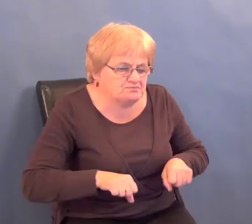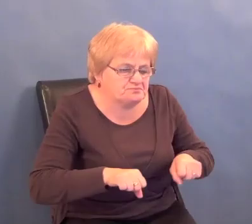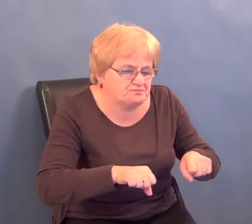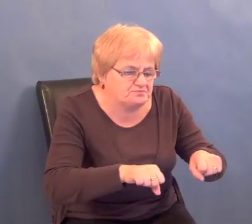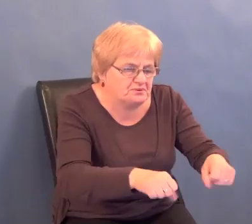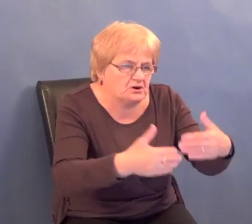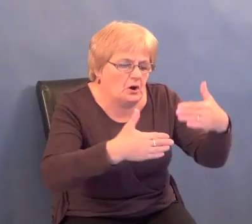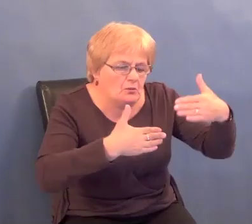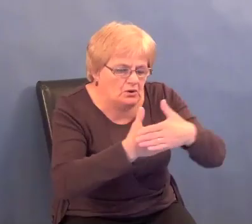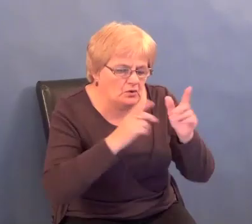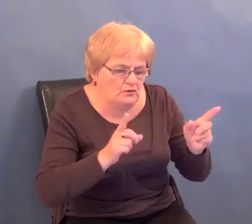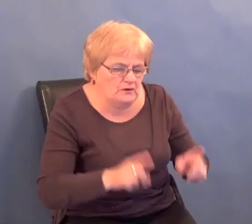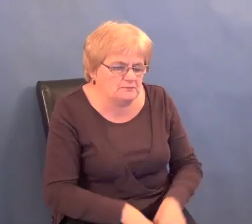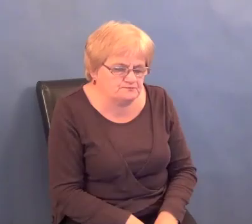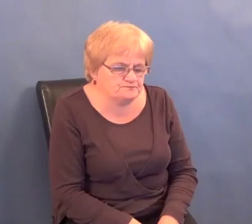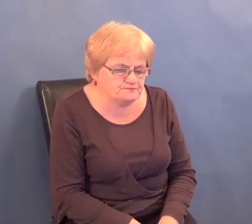Ten, kto pcha musi uważać, żeby w coś nie uderzyć.